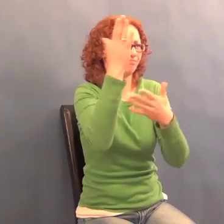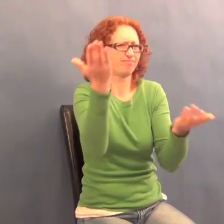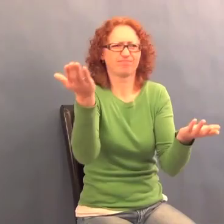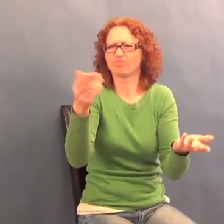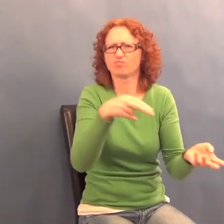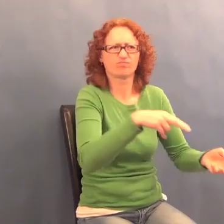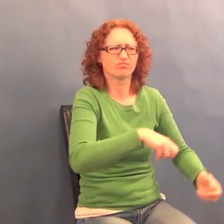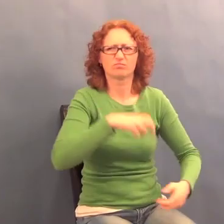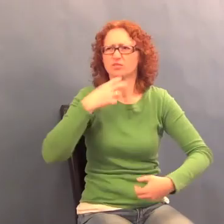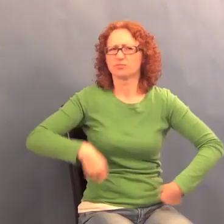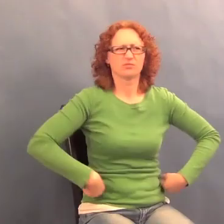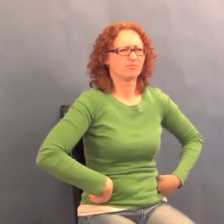Zdenerwowana rozgląda się.